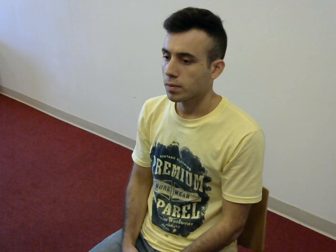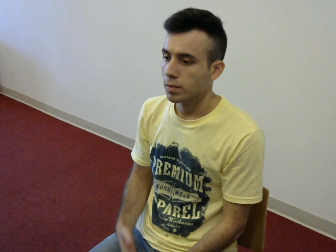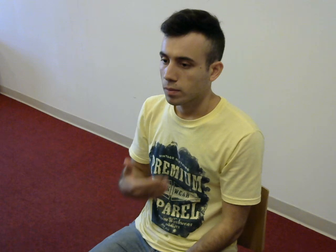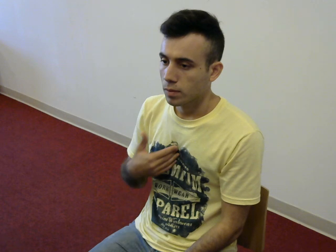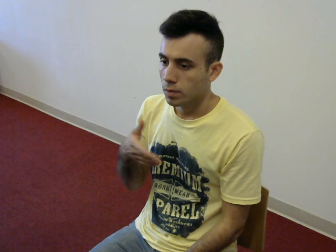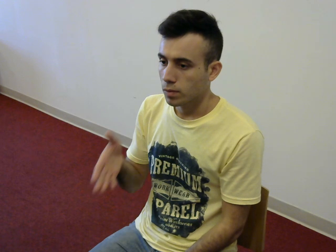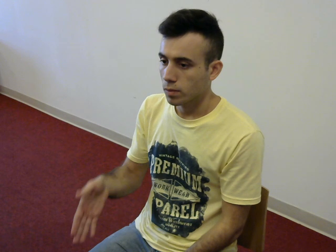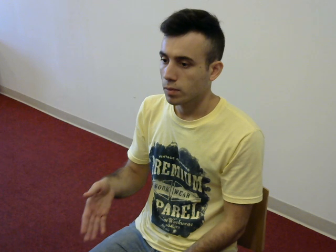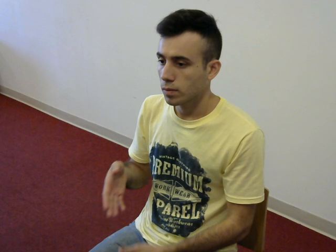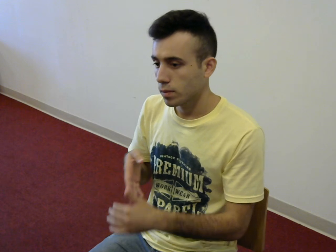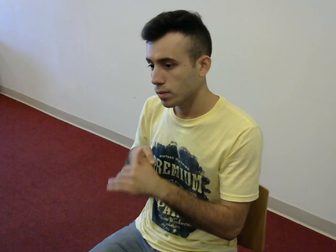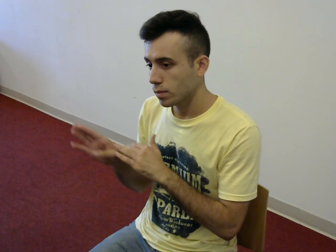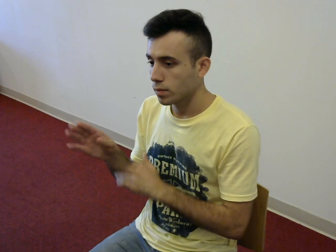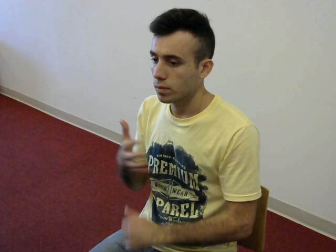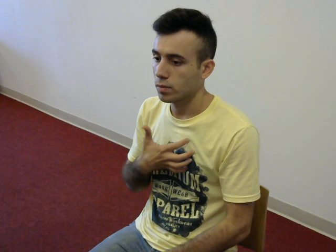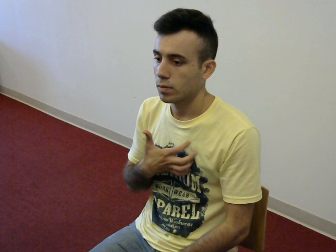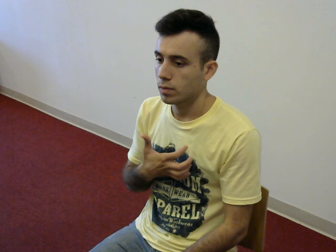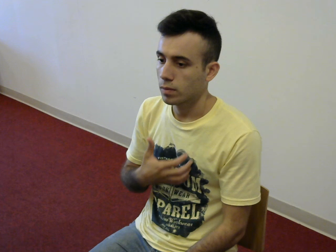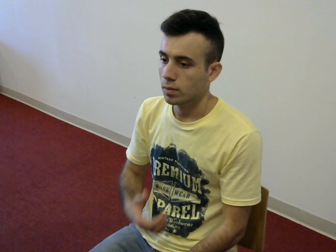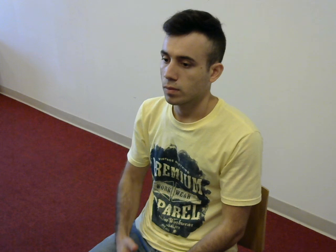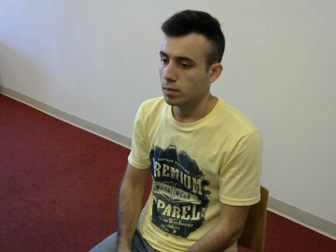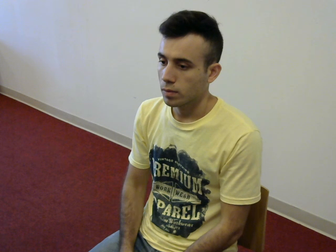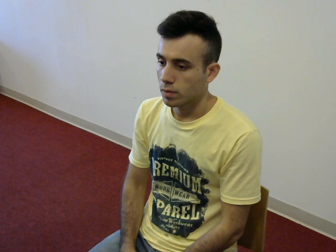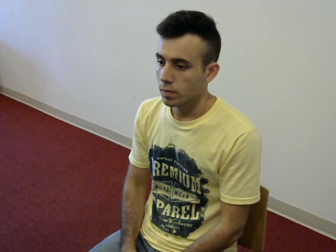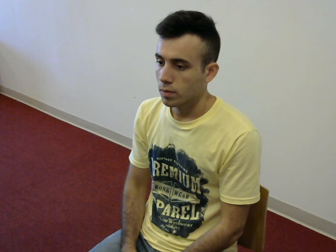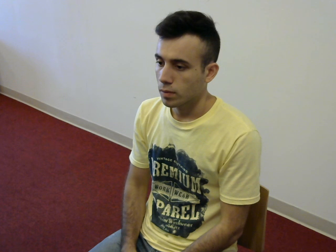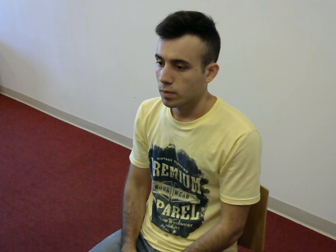Mən burdan getmək istəyirəm